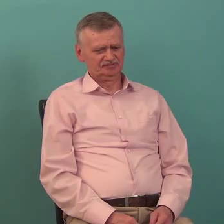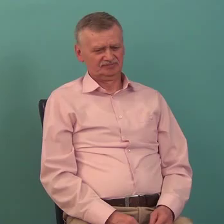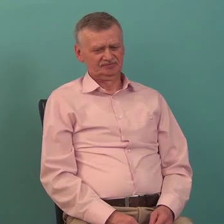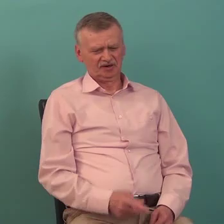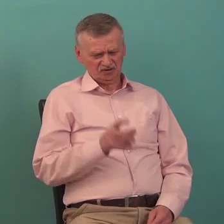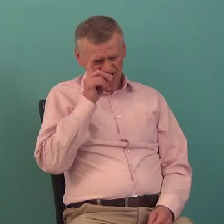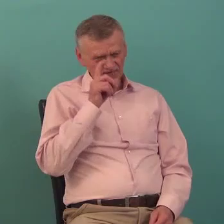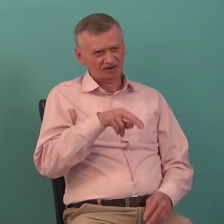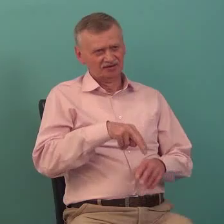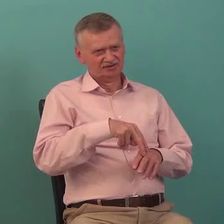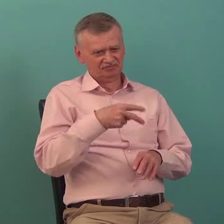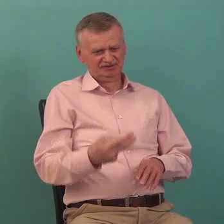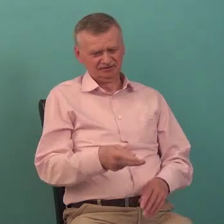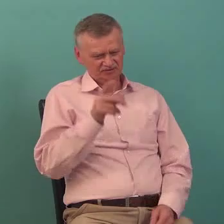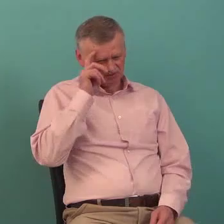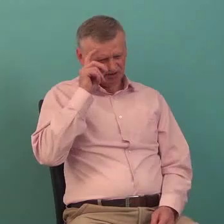Człowiek upada.